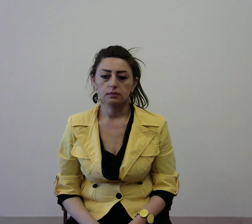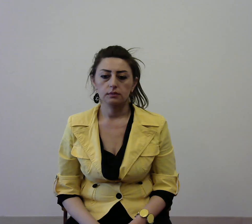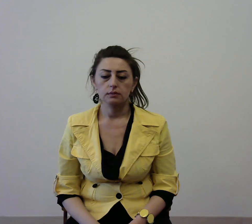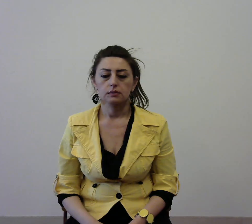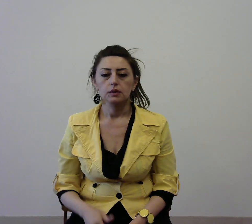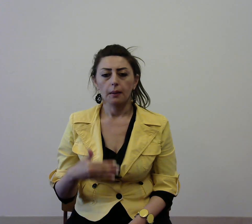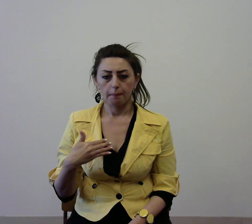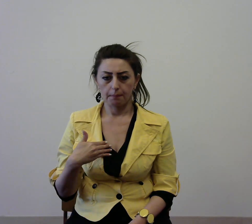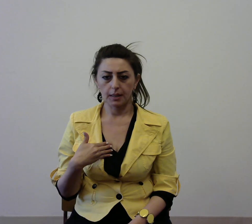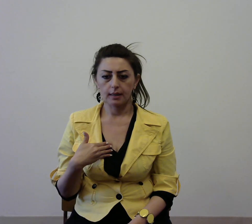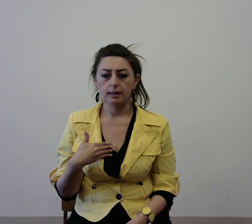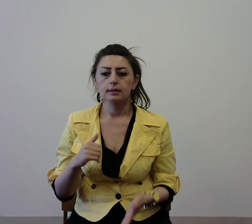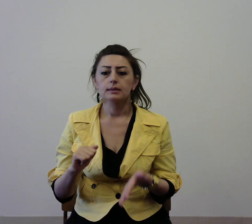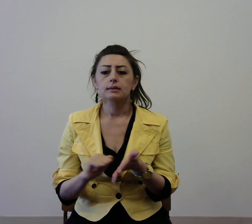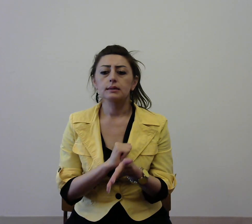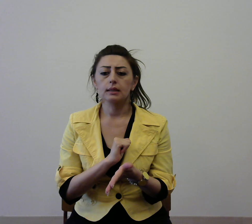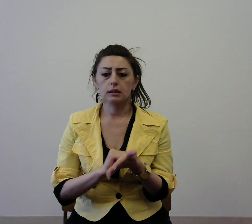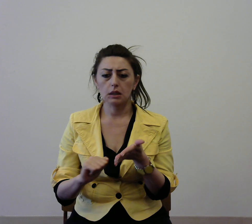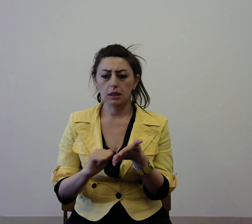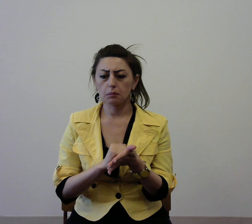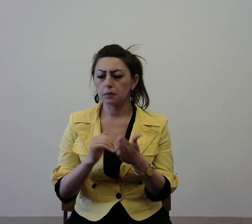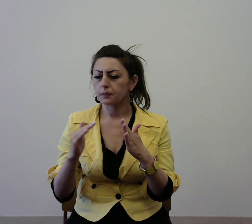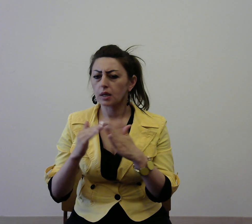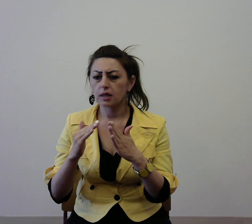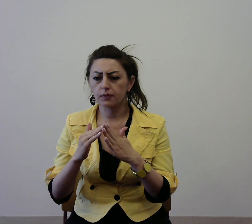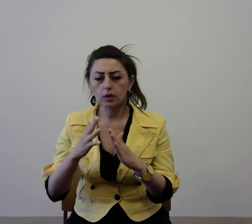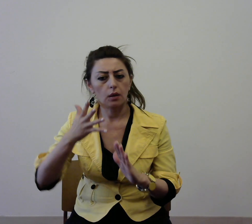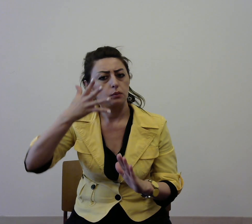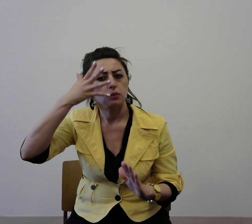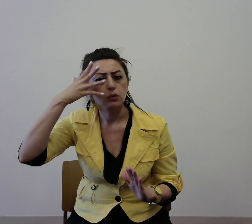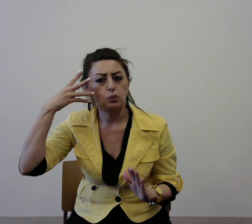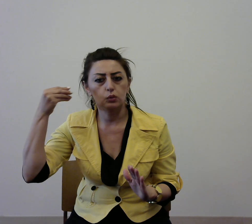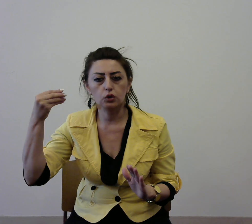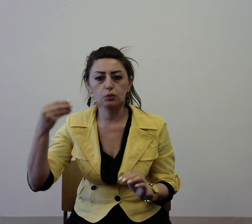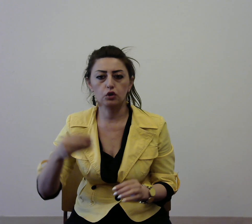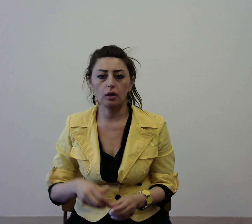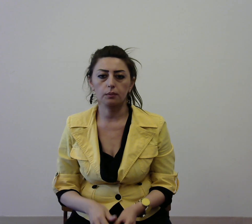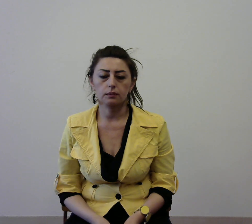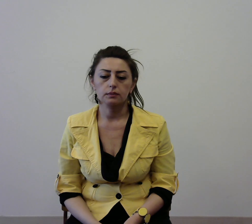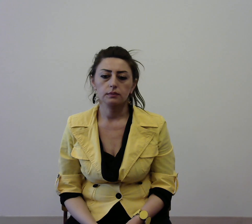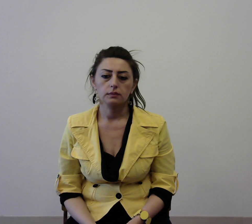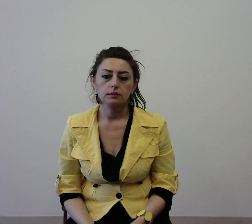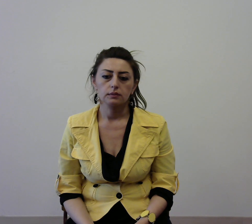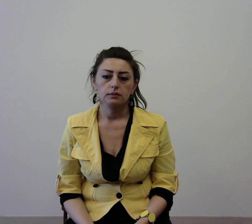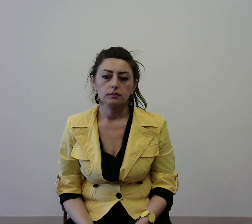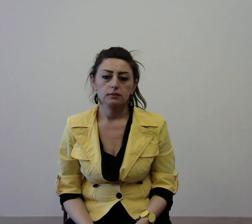Mən sənədlərimi evdə unutmuşam